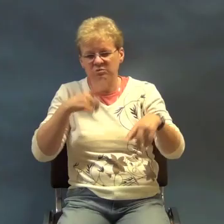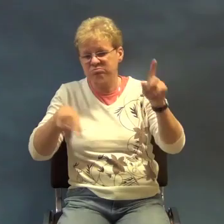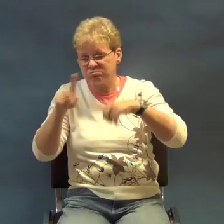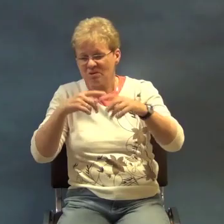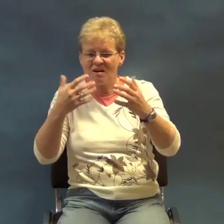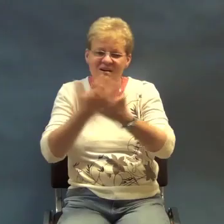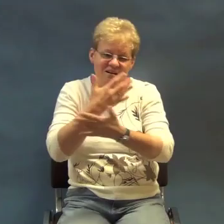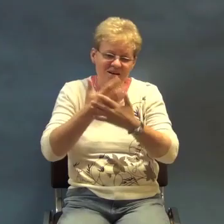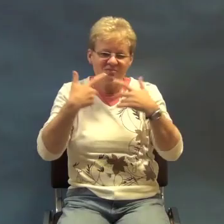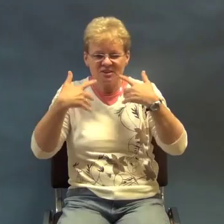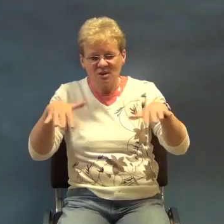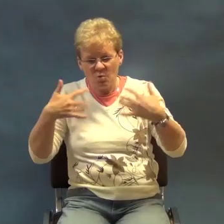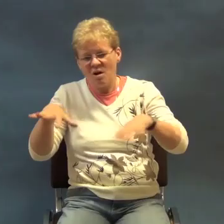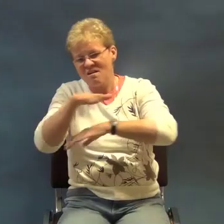Rozmawiają, jest wesoło.